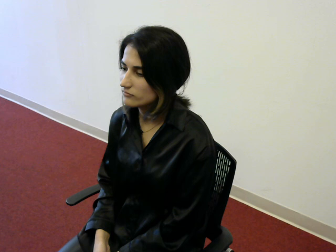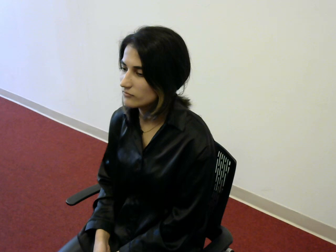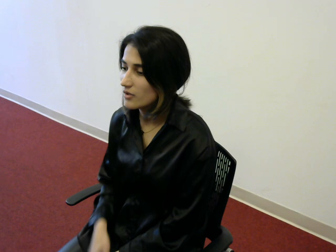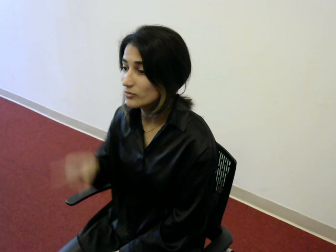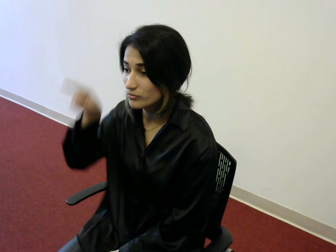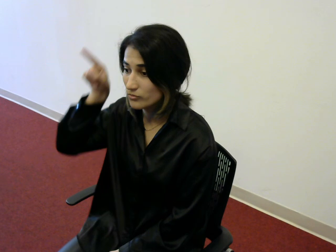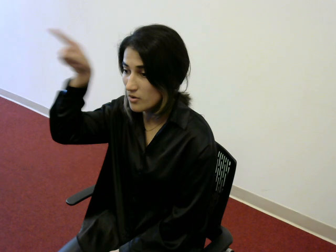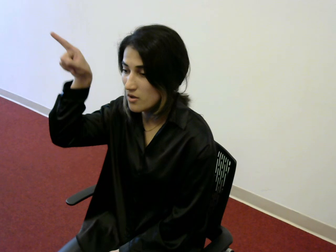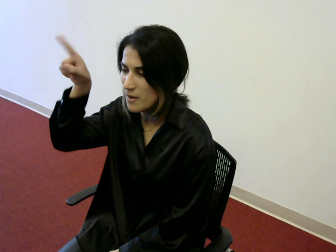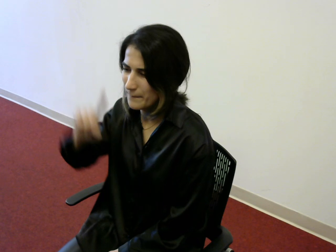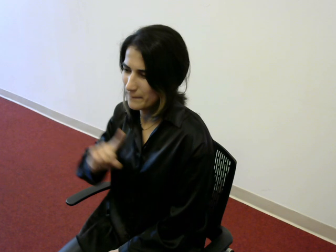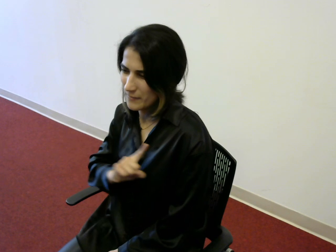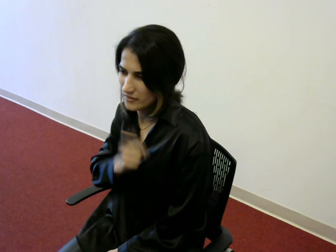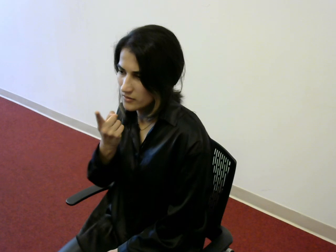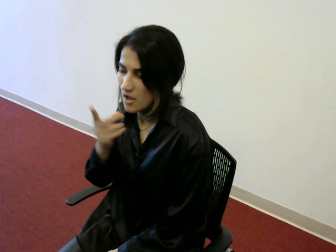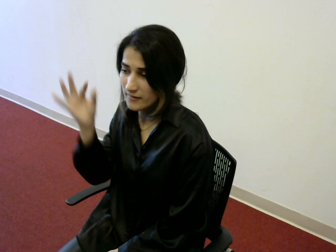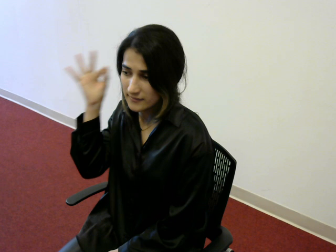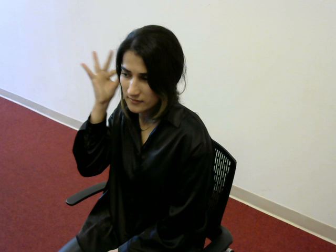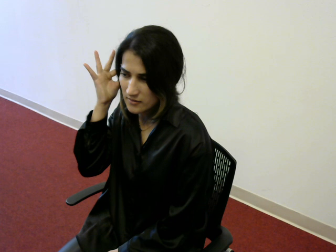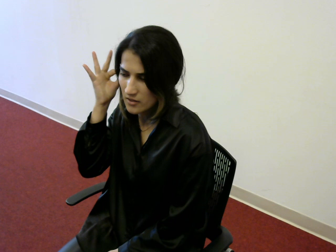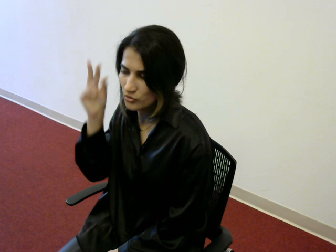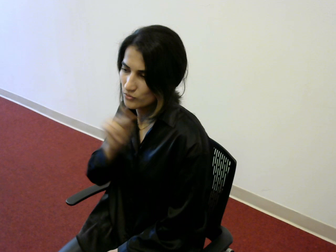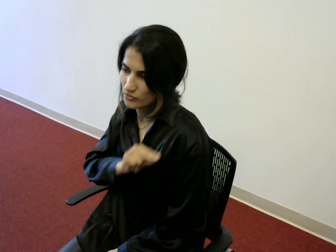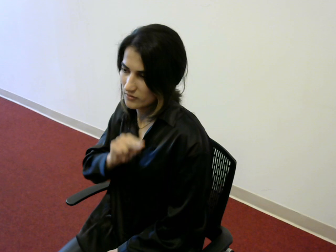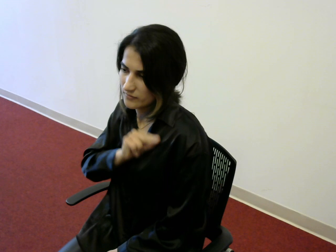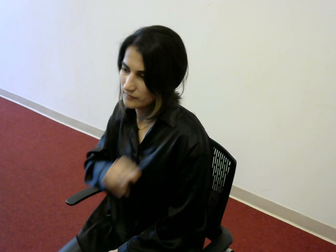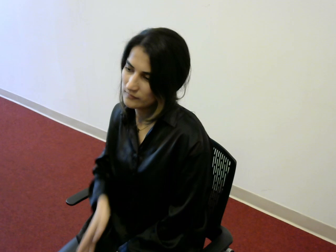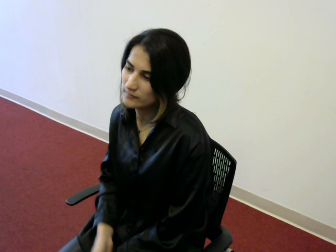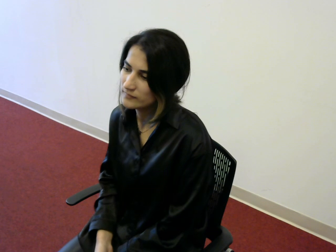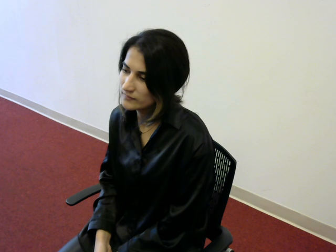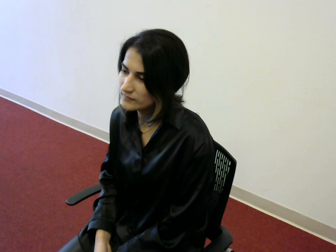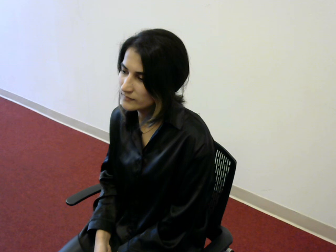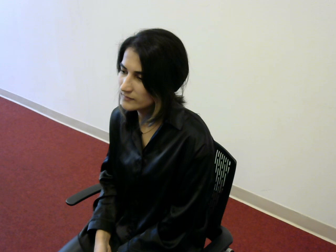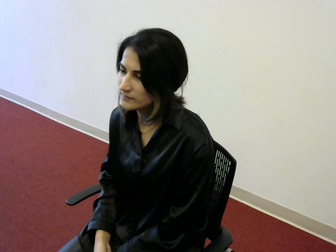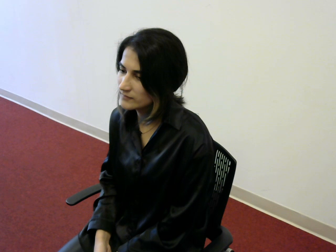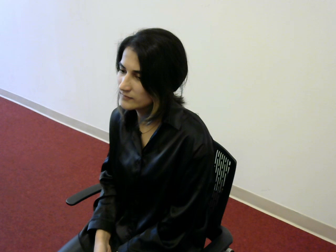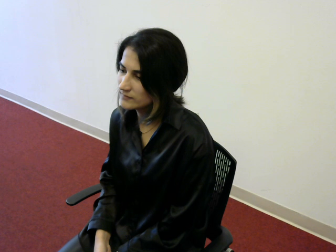Orda professional həkimlər çalışır